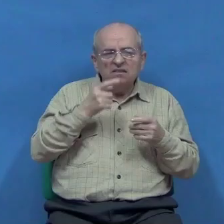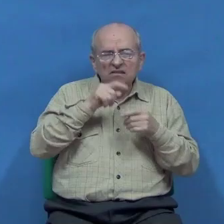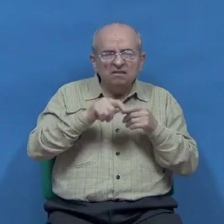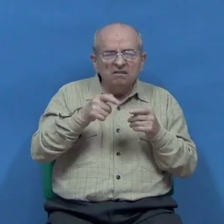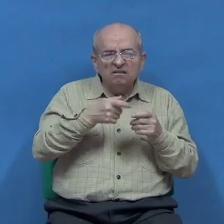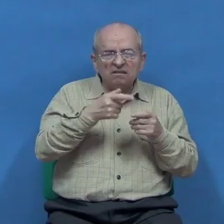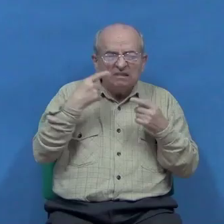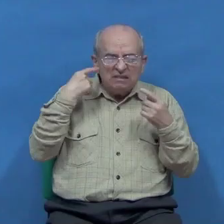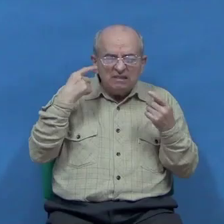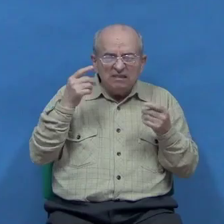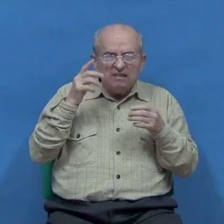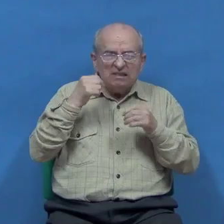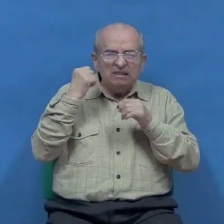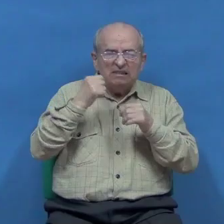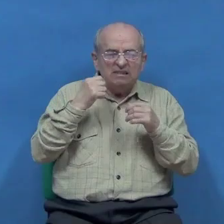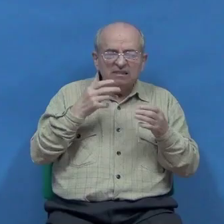Słychać było walenie w drzwi.